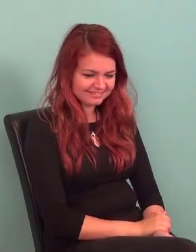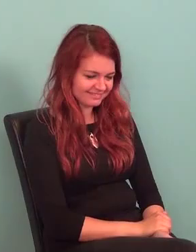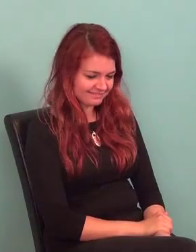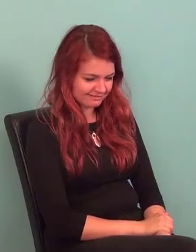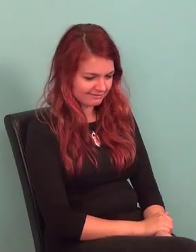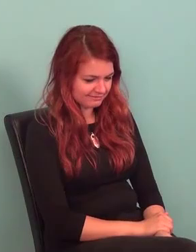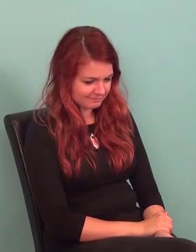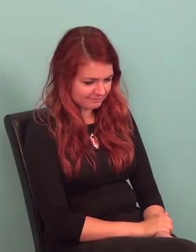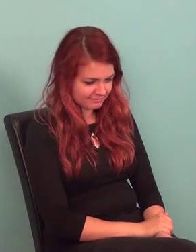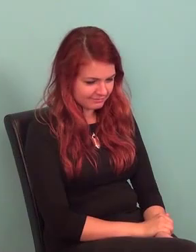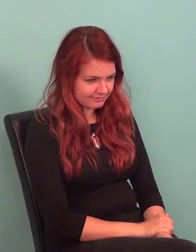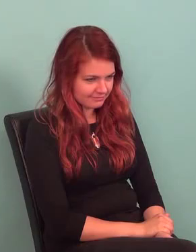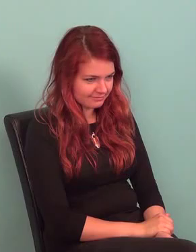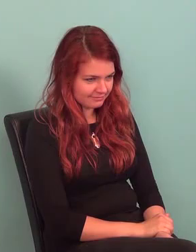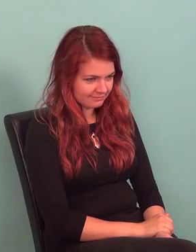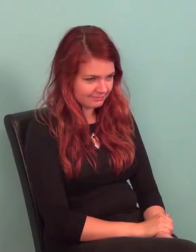Jest zegar na ścianie, taki z daszkiem.